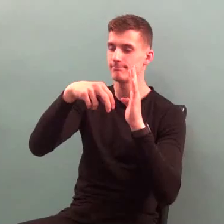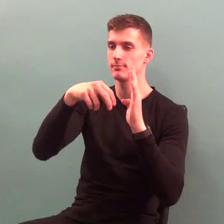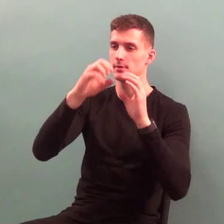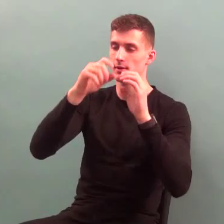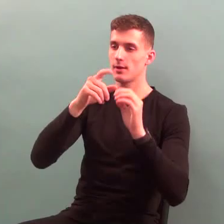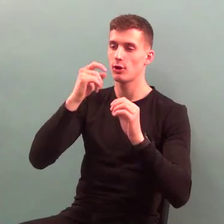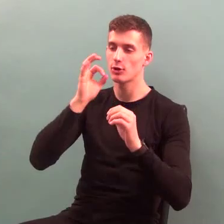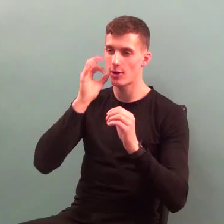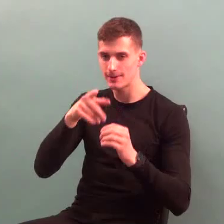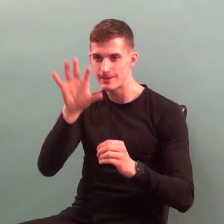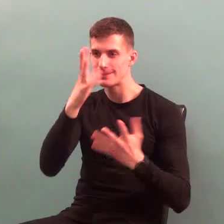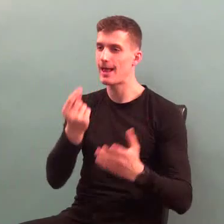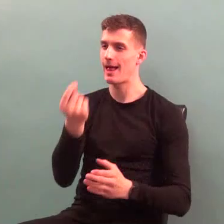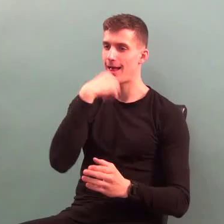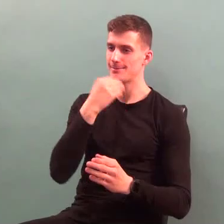Kot przygląda mu się, chce go zjeść.